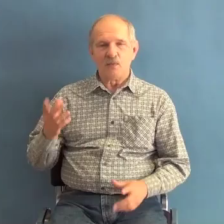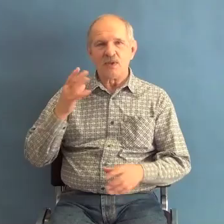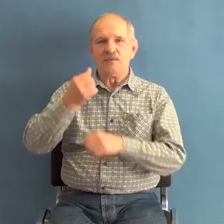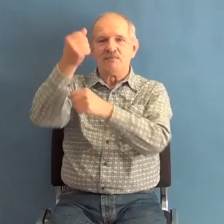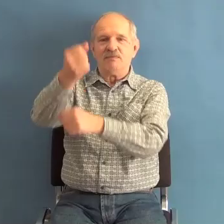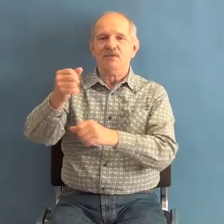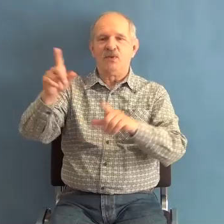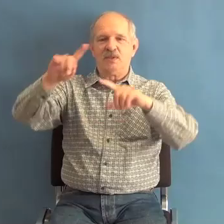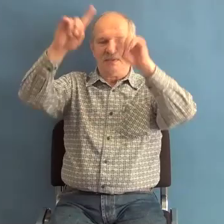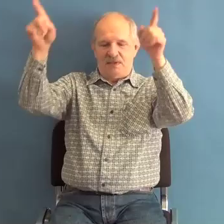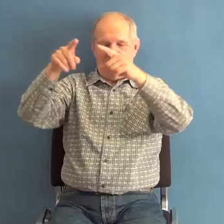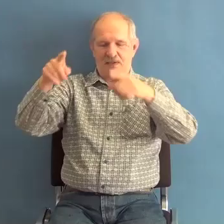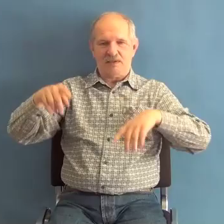Potem postawią taki okrągły znak.